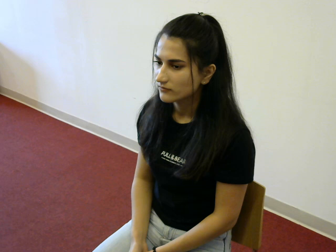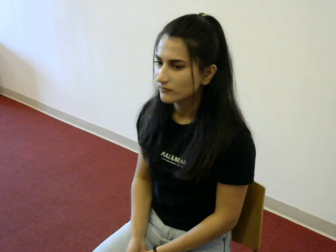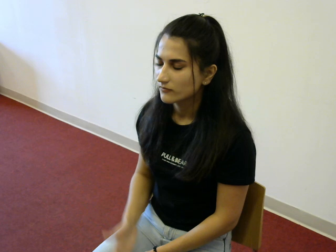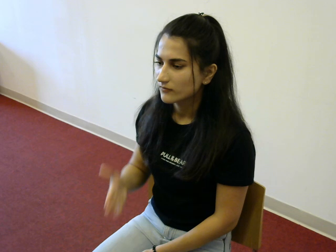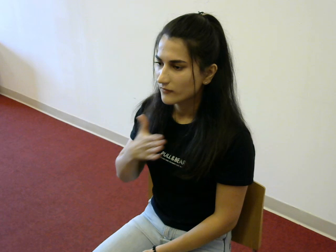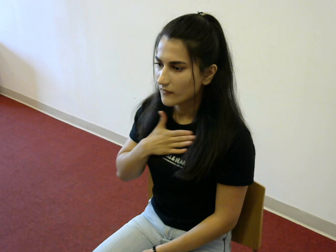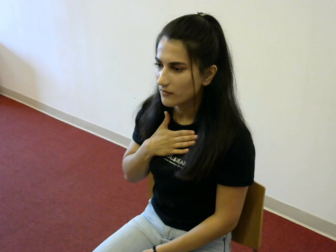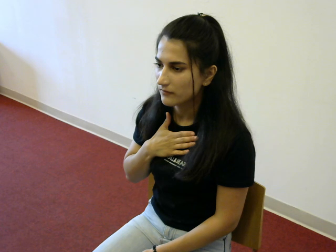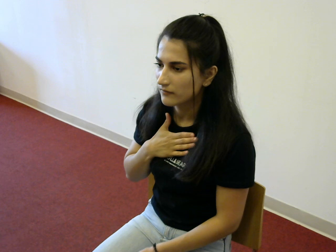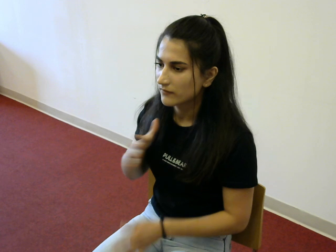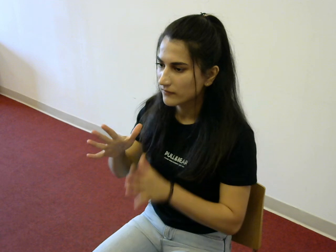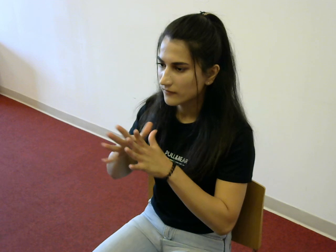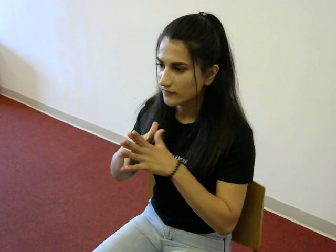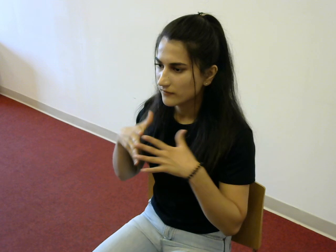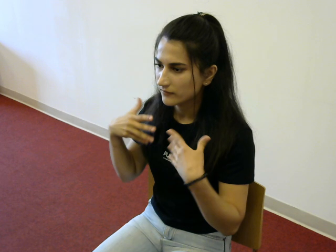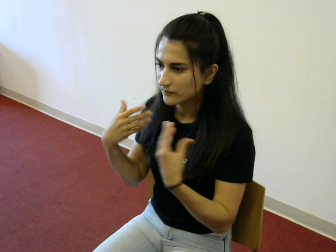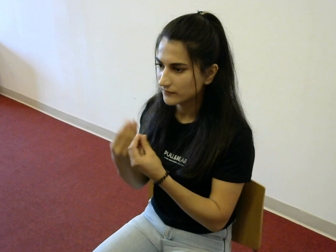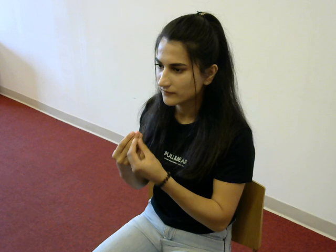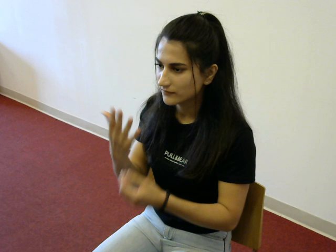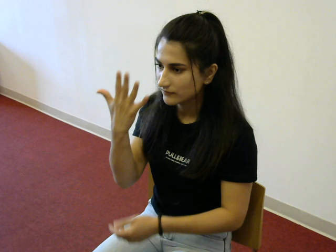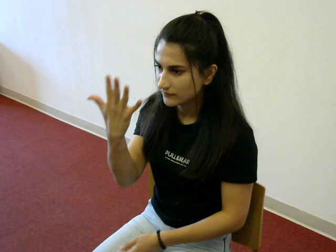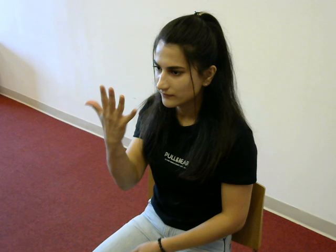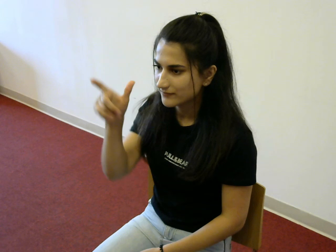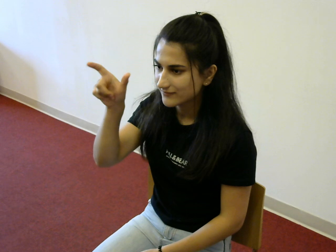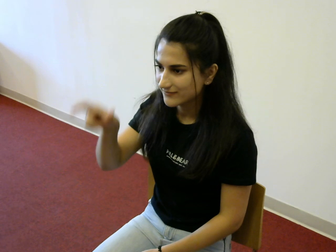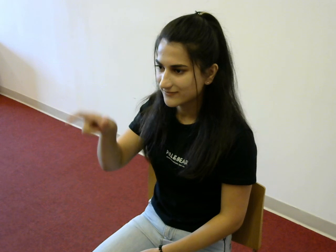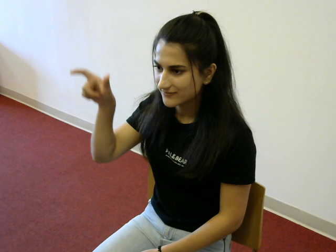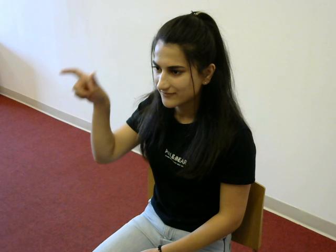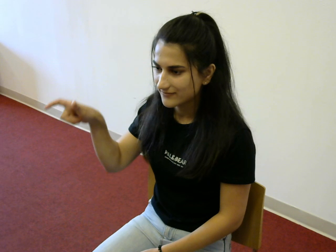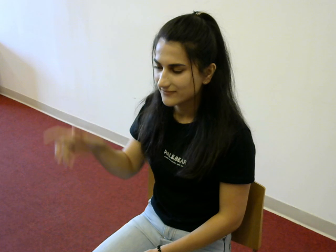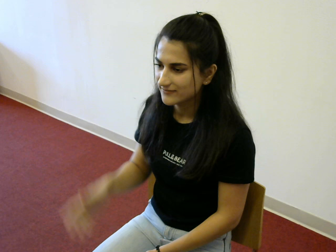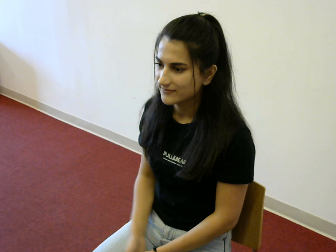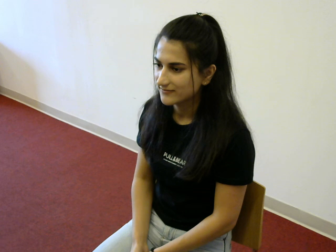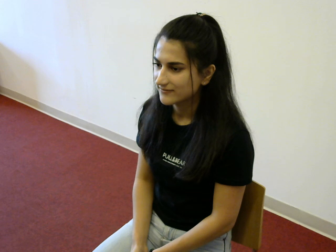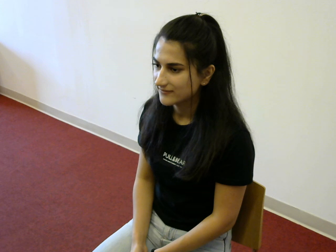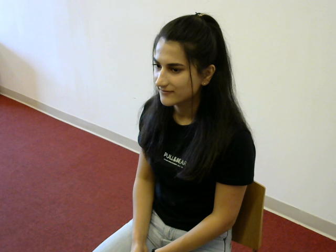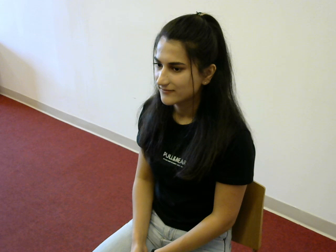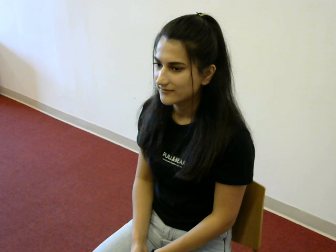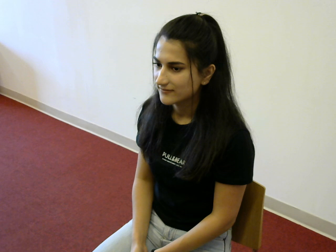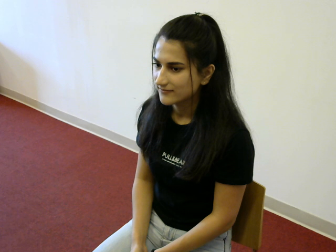Biz ailədə 5 nəfərik